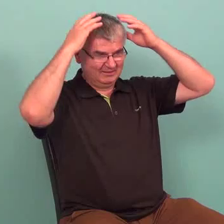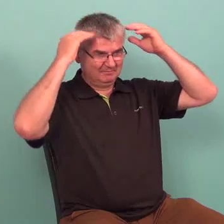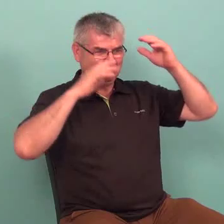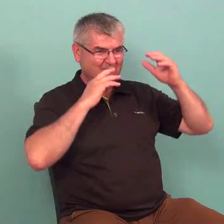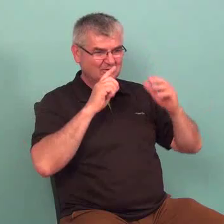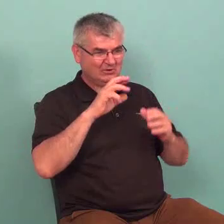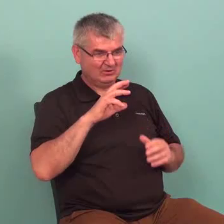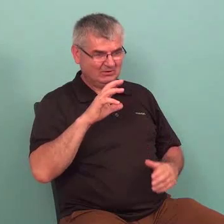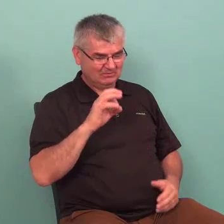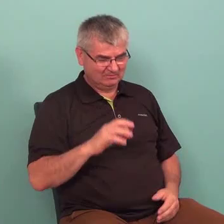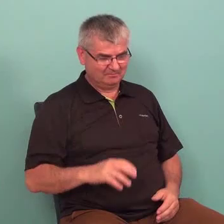Podobny do Zorro.